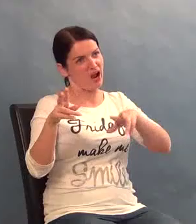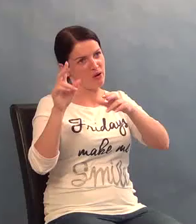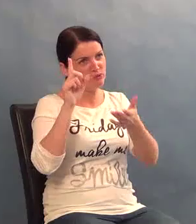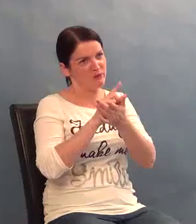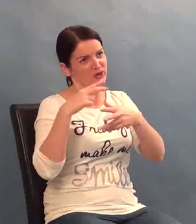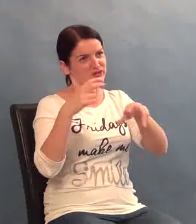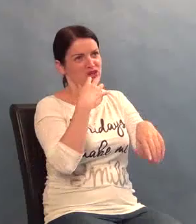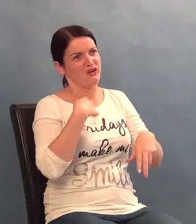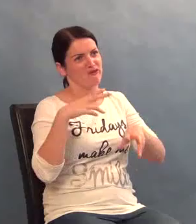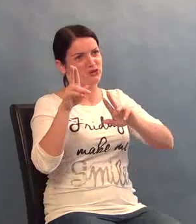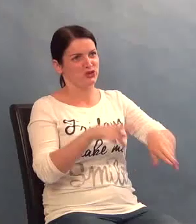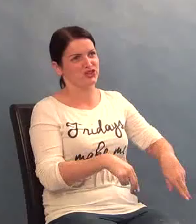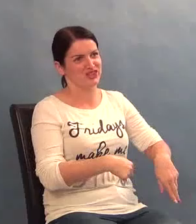Jesteś wolna w sobotę lub niedzielę?